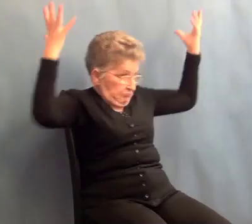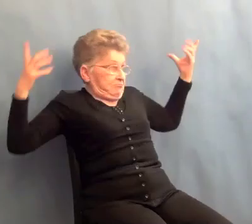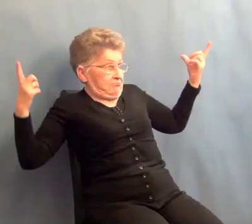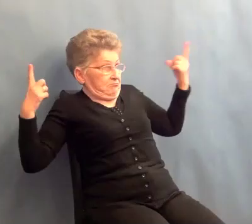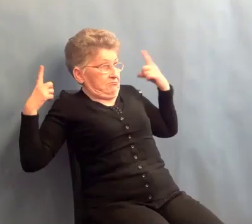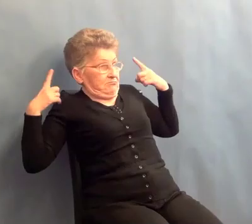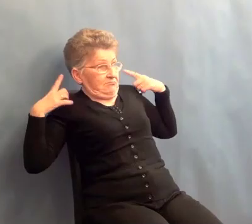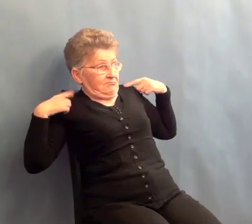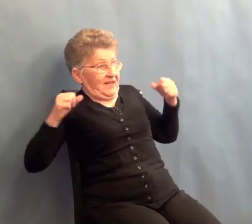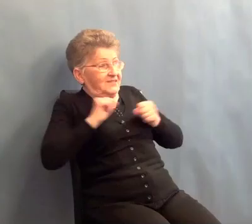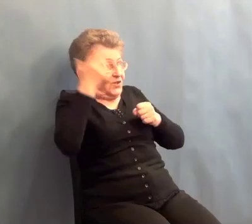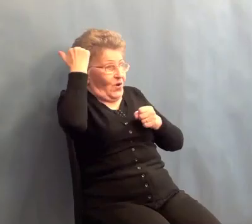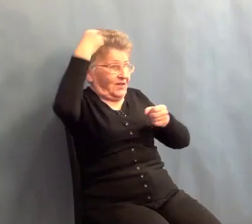I on się przestraszył.